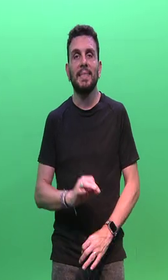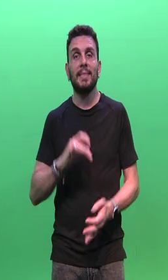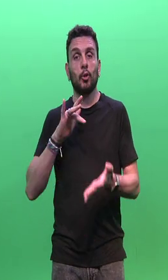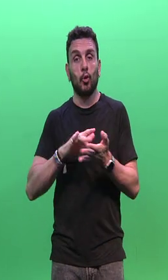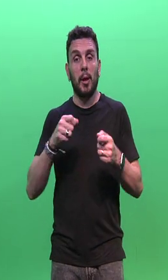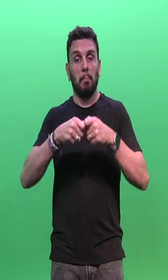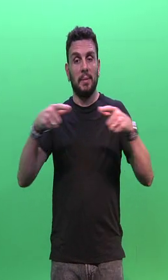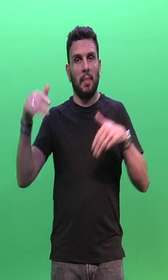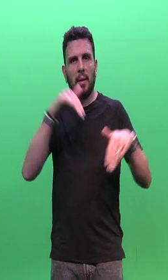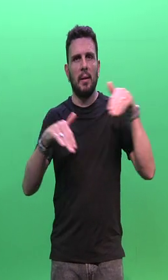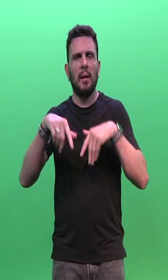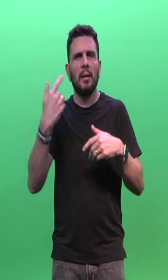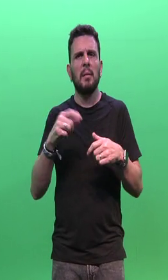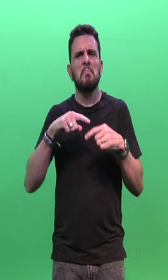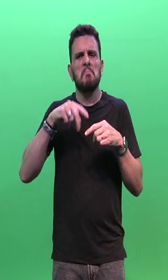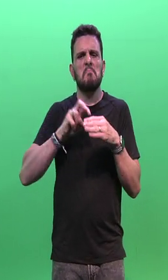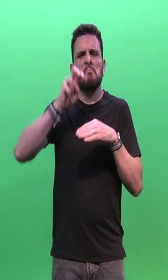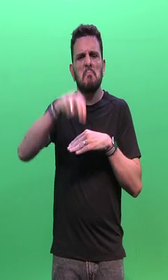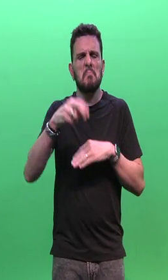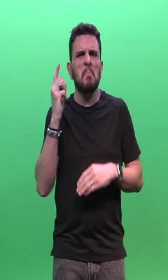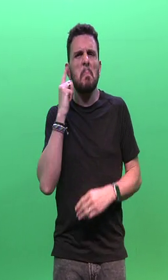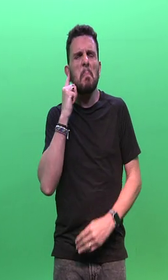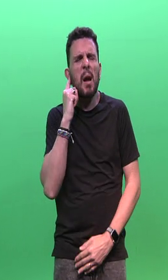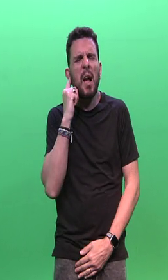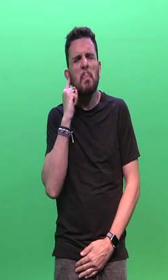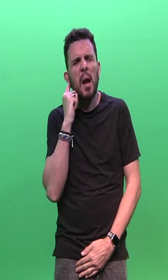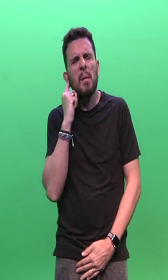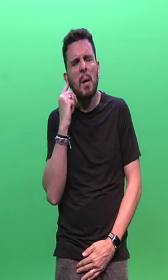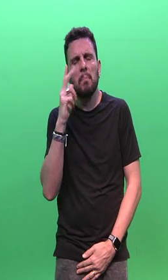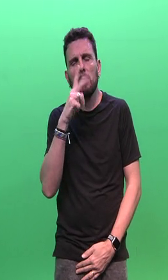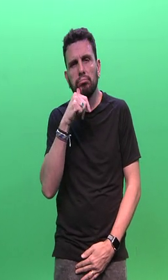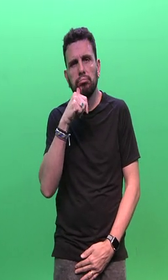Quan acabo de nedar a la piscina, em fa mal l'orella.